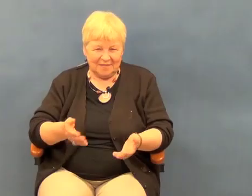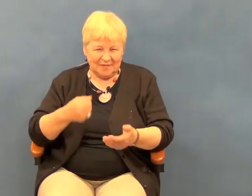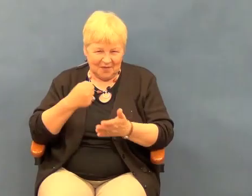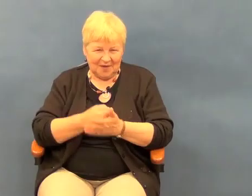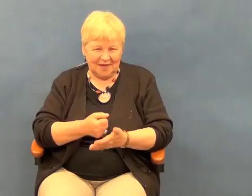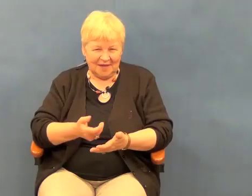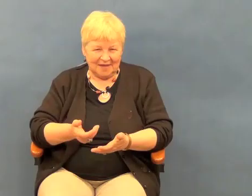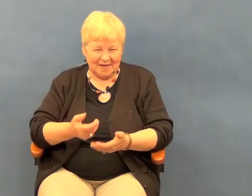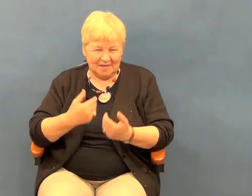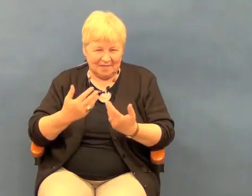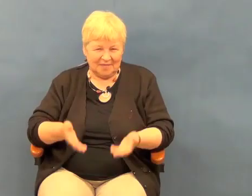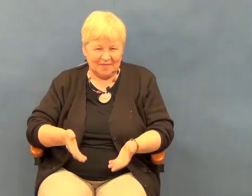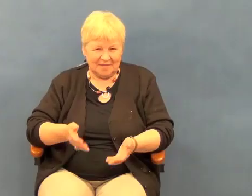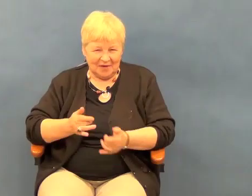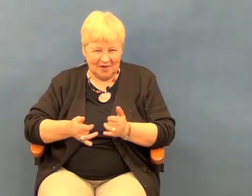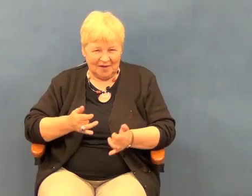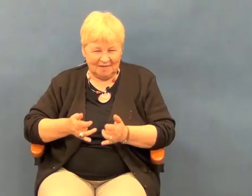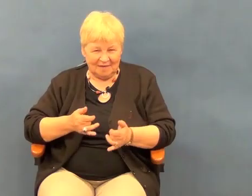Płot upadł od uderzenia rowerem?